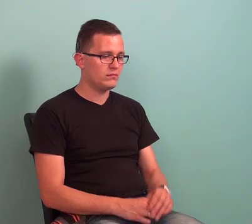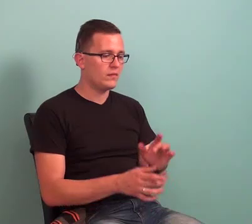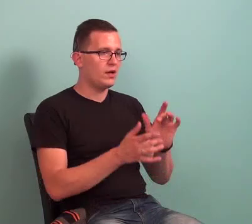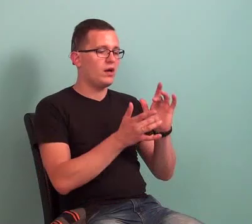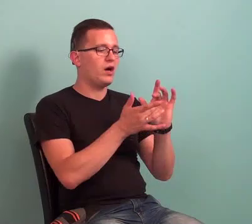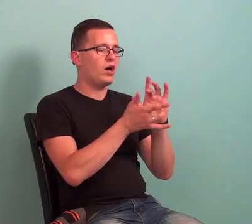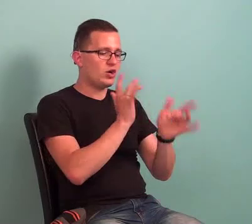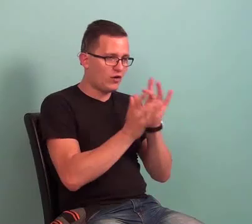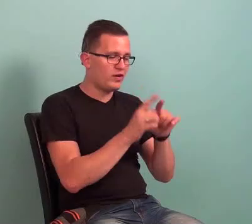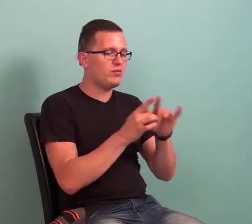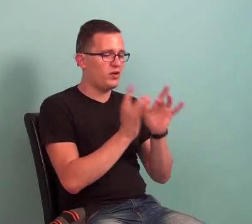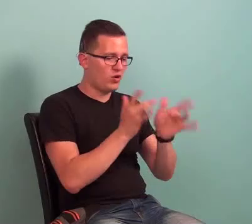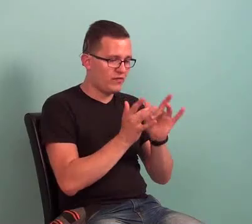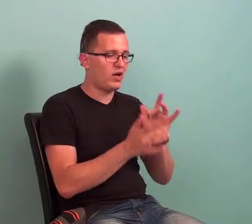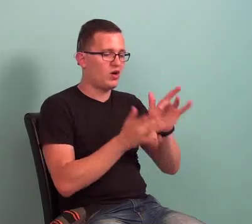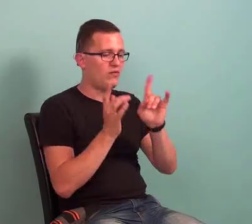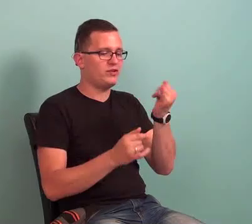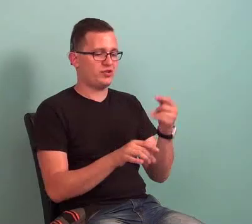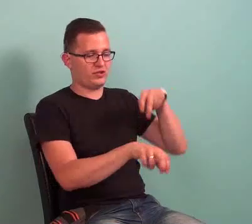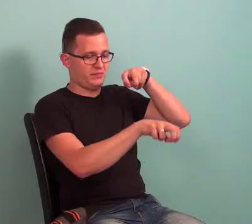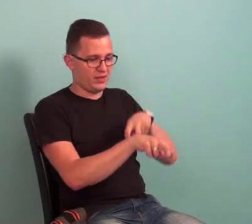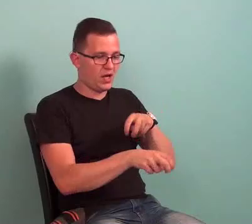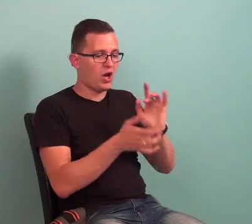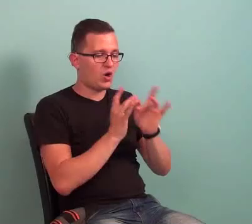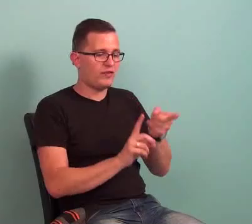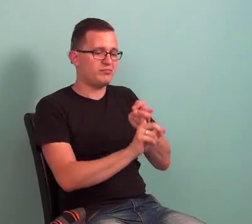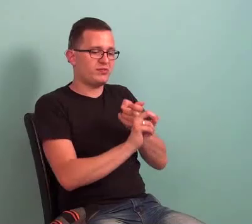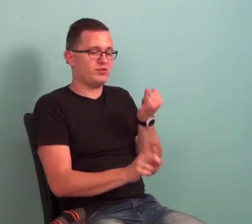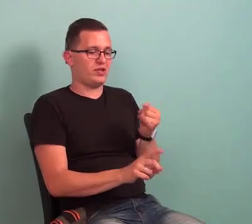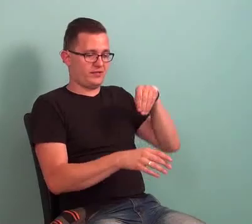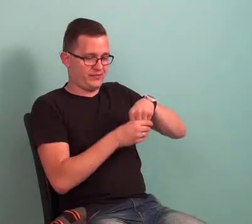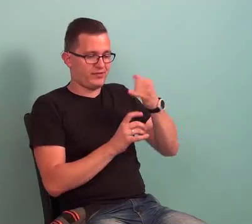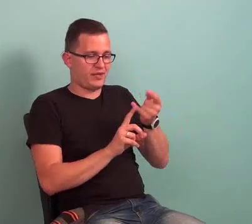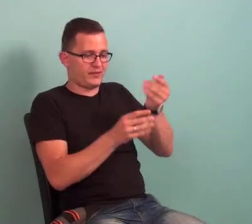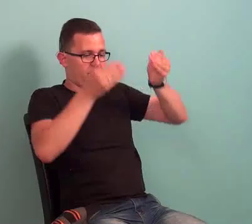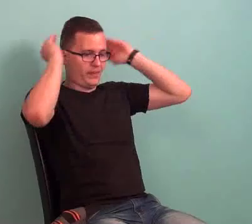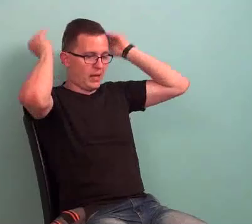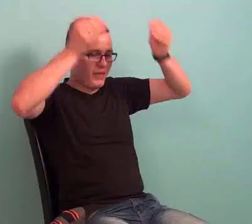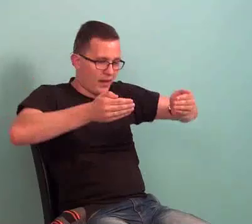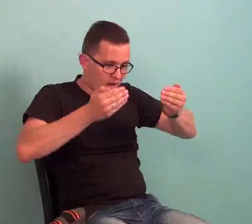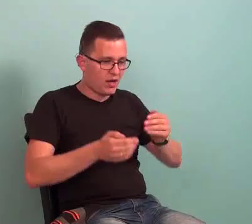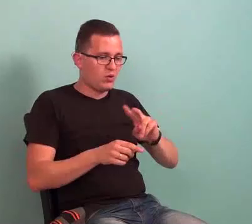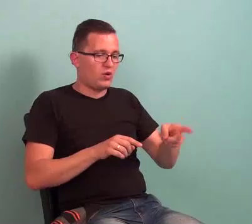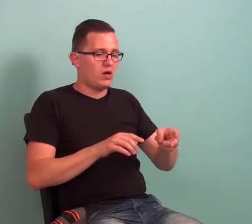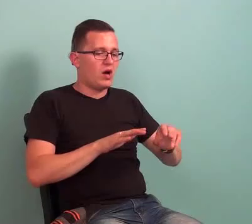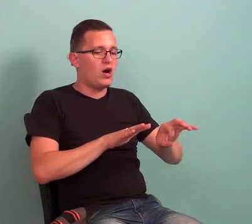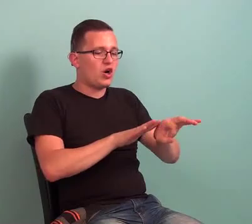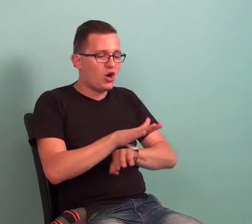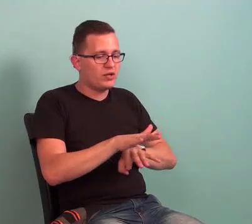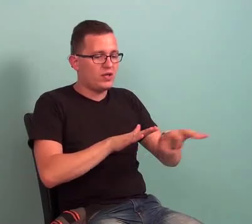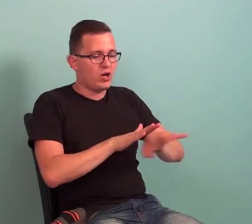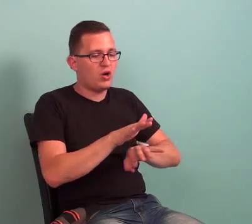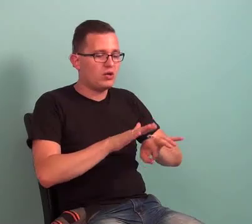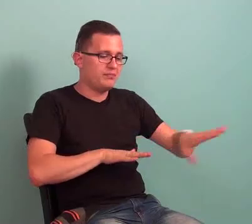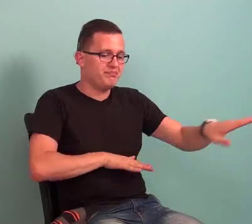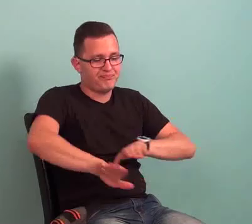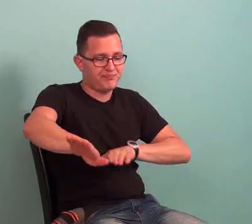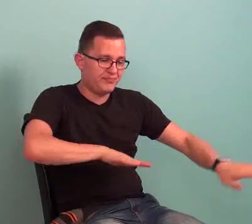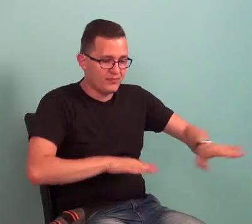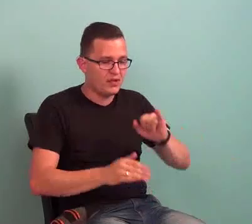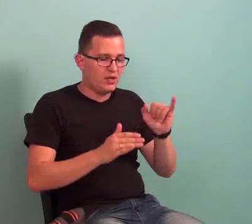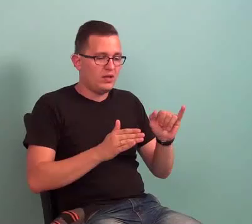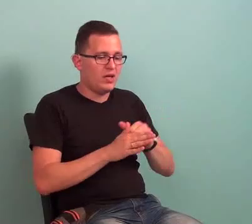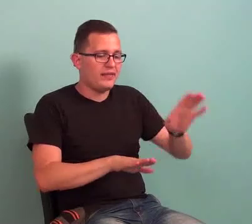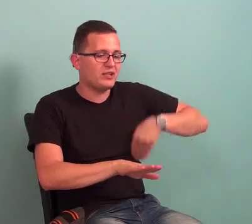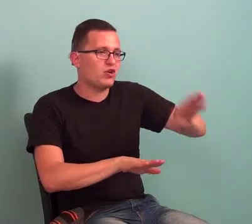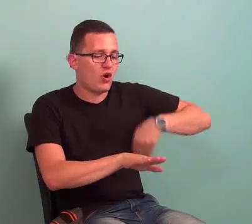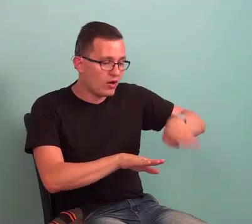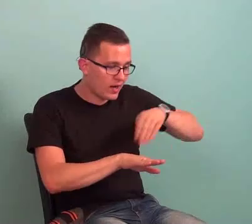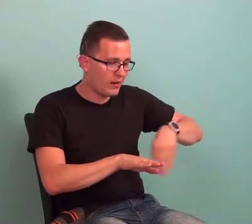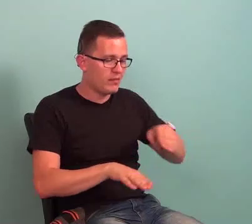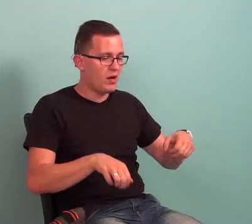Jest rower, dziecko na tylnym siedzeniu roweru oraz rower z wózkiem dziecięcym z daszkiem, a w nim siedzi dziecko... ktoś jeździ na rolce oraz na deskorolce.